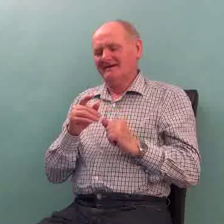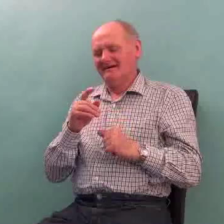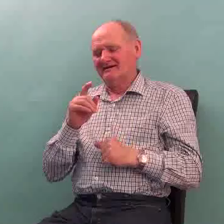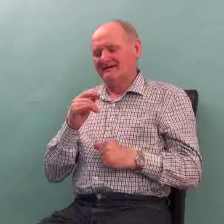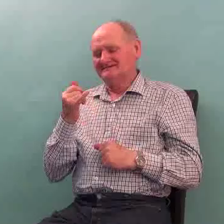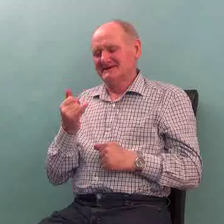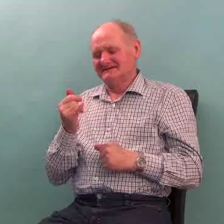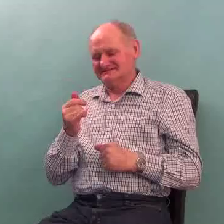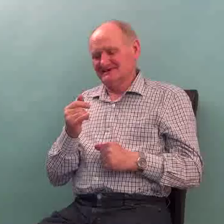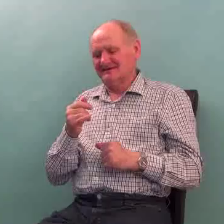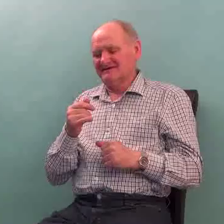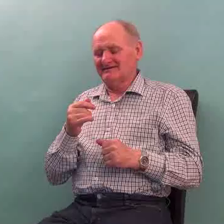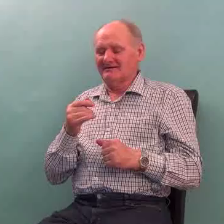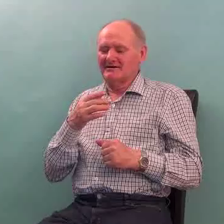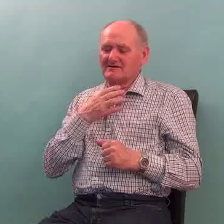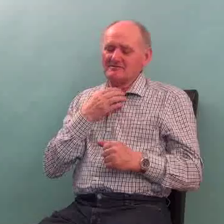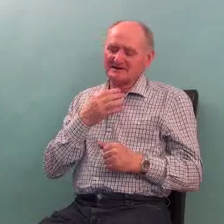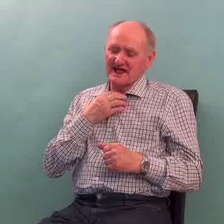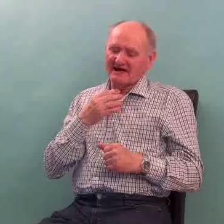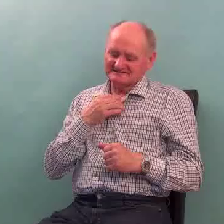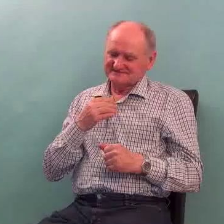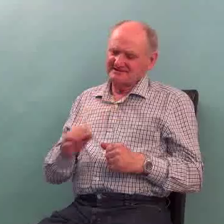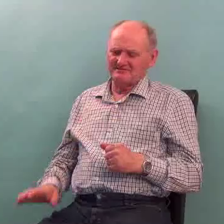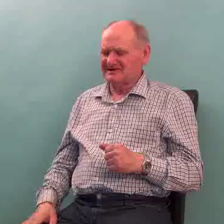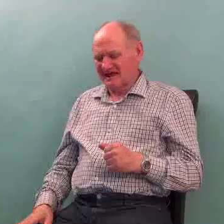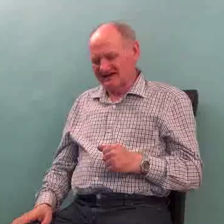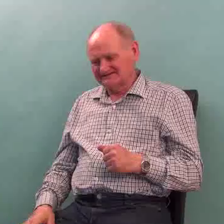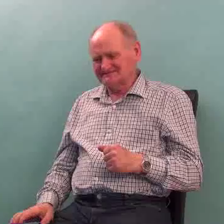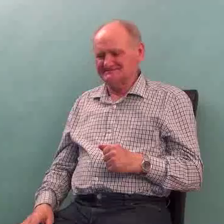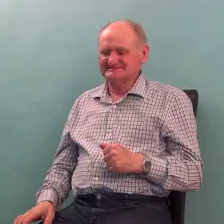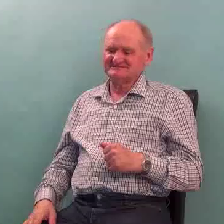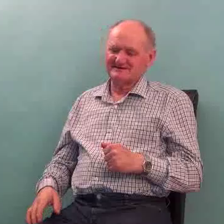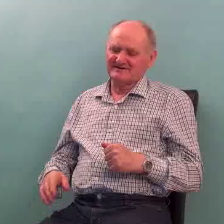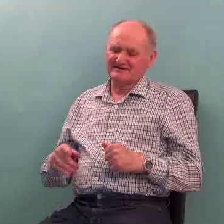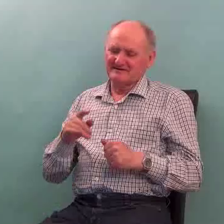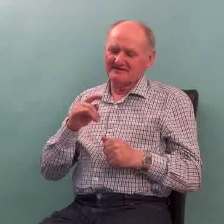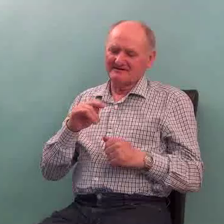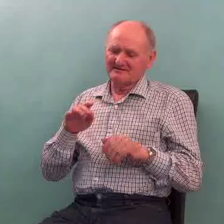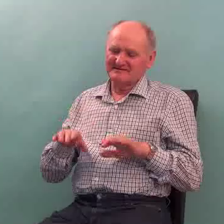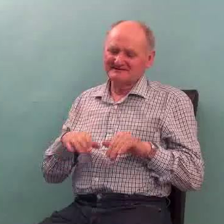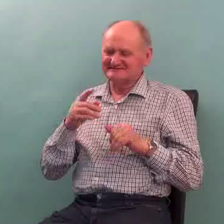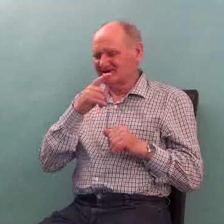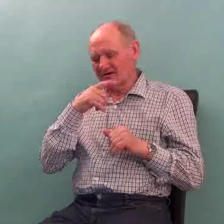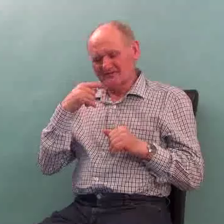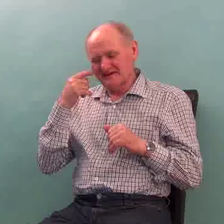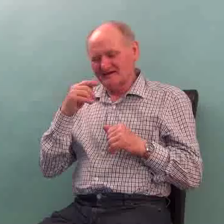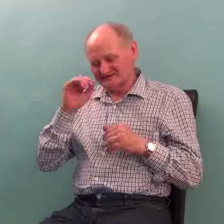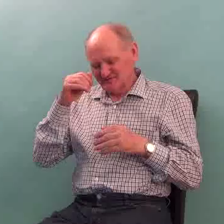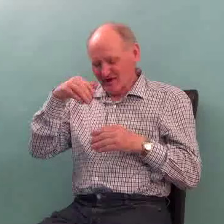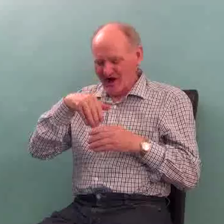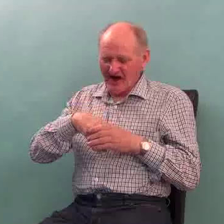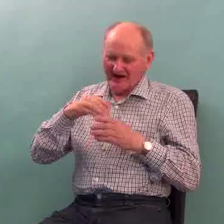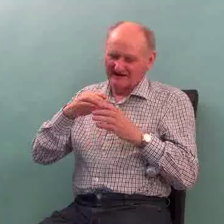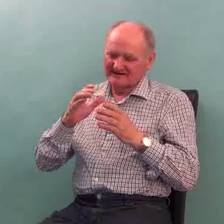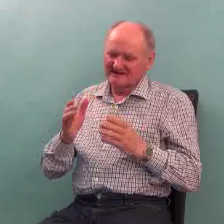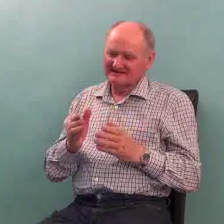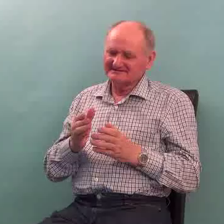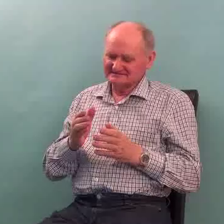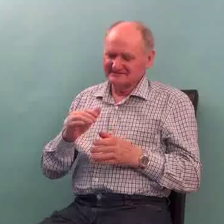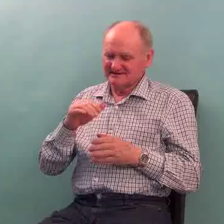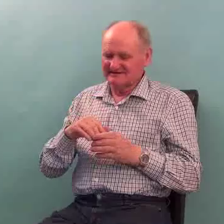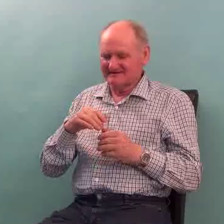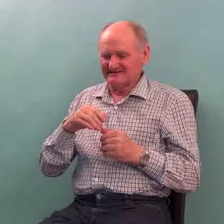Dziecko i pies cieszą się, bo w słoju jest żaba.